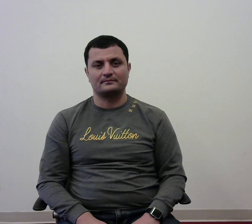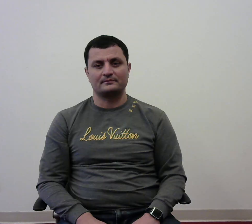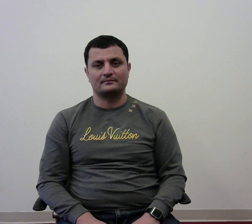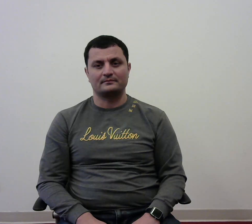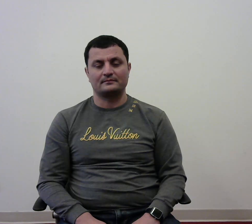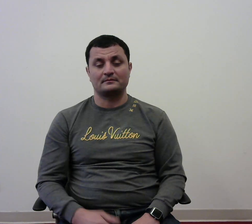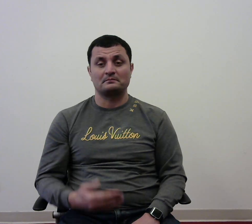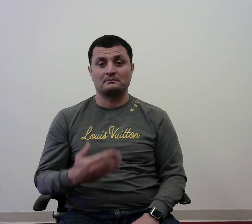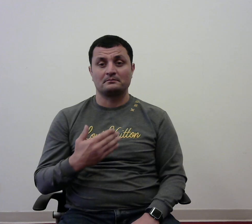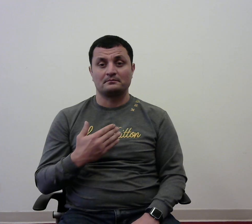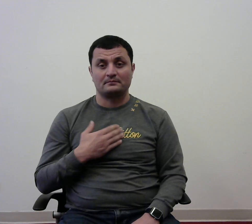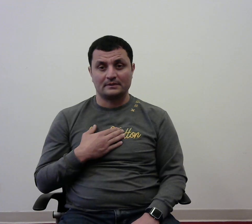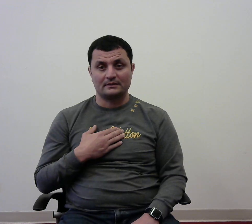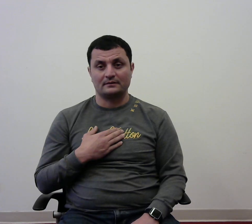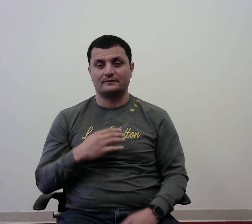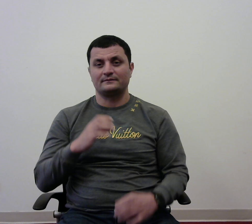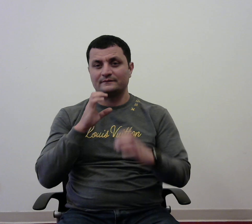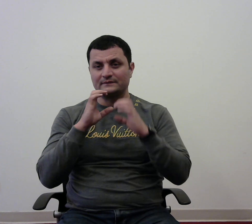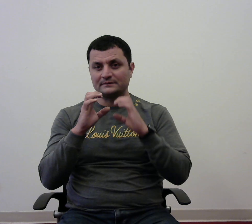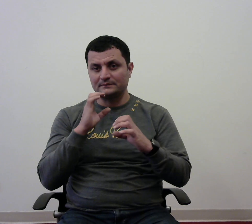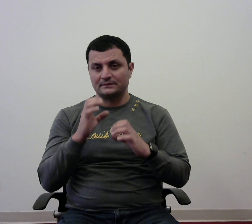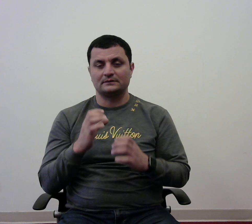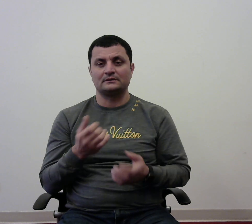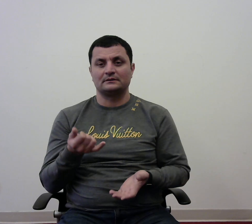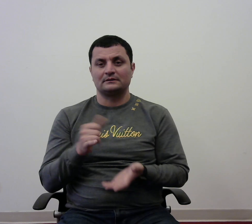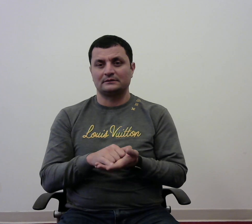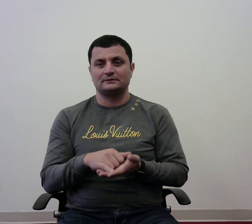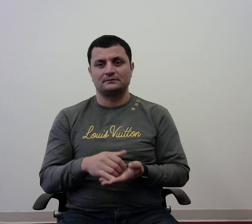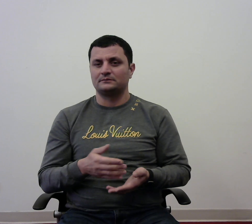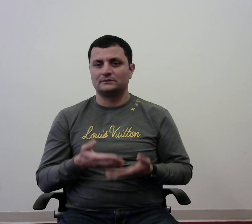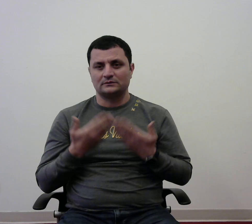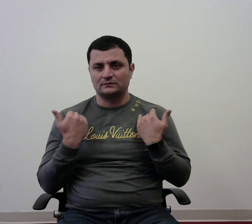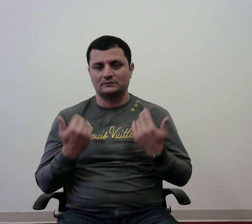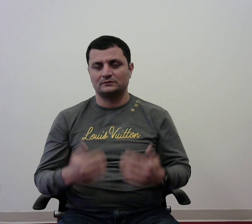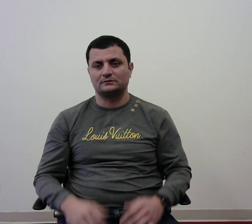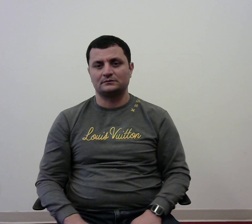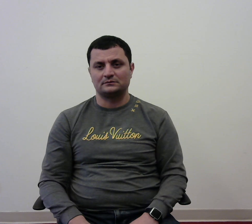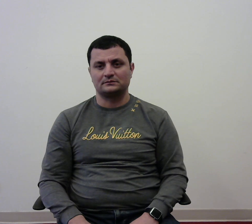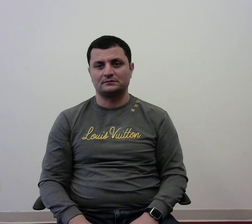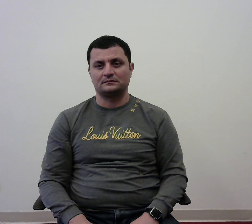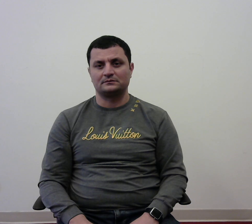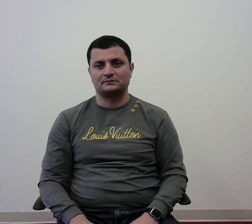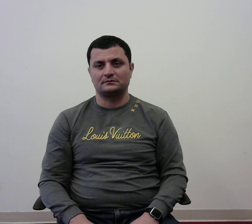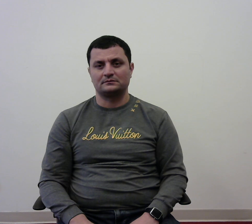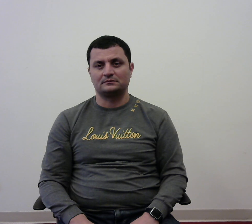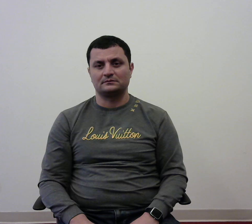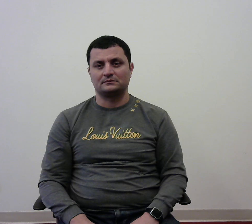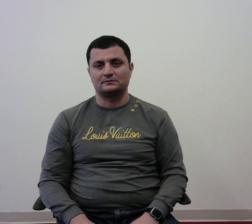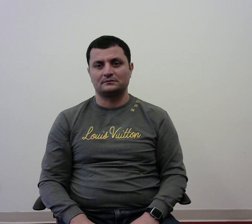Mənim Facebook hesabım yoxdur